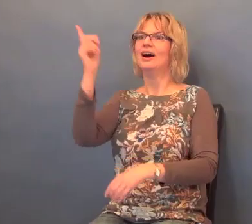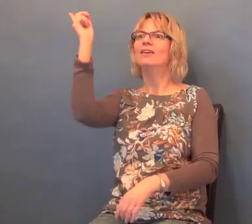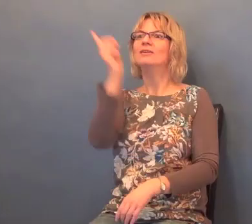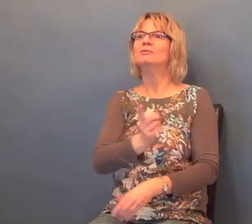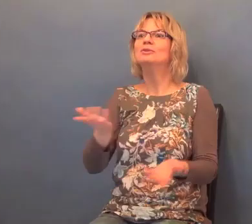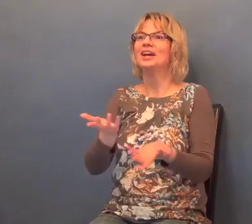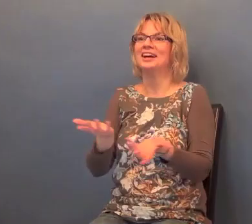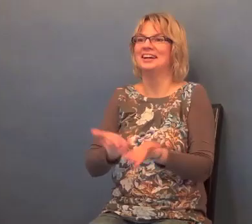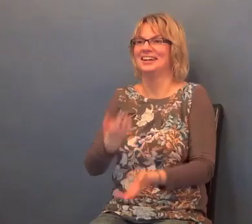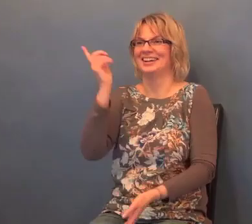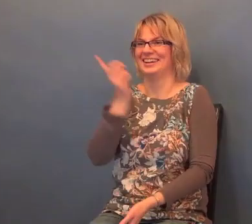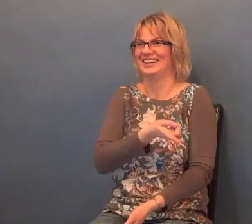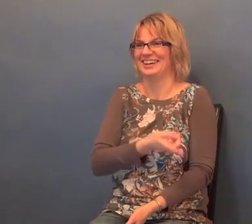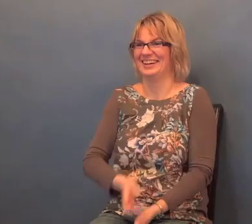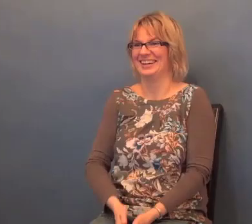Gdzie jest przekreślone ukośnie?